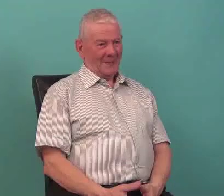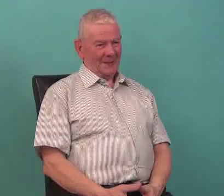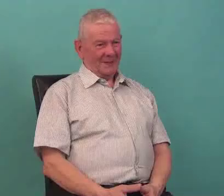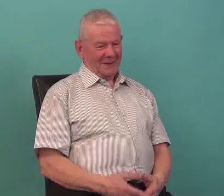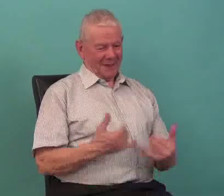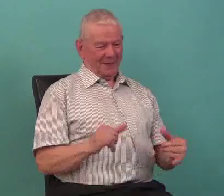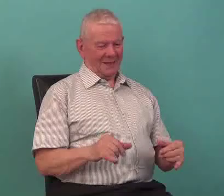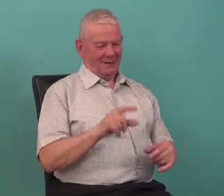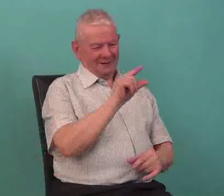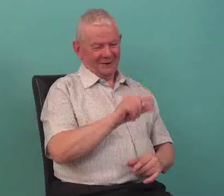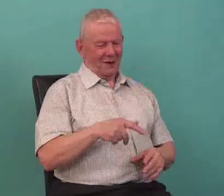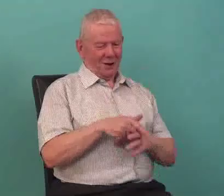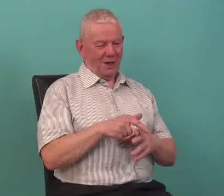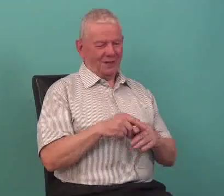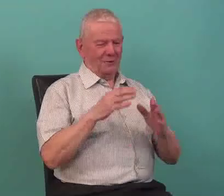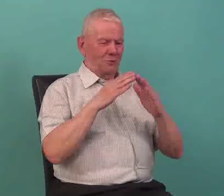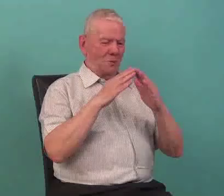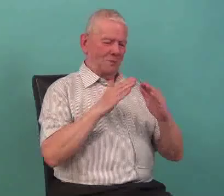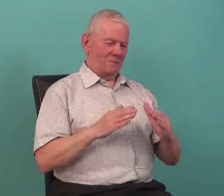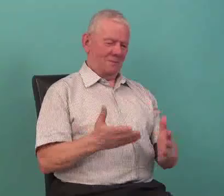Inny znak to jest, jest skreślony, czyli zakaz wejścia do domu dla koni.